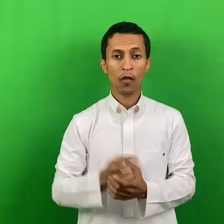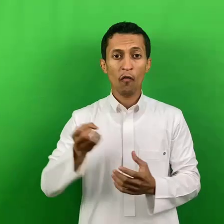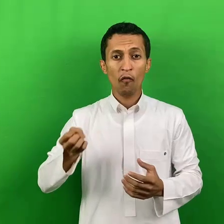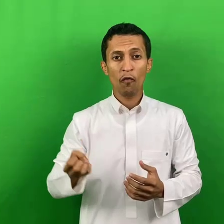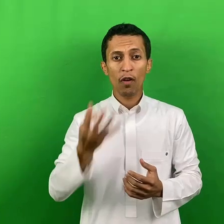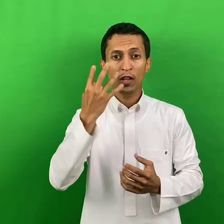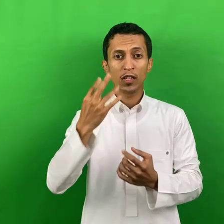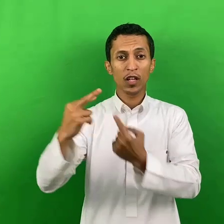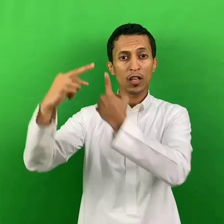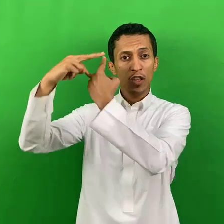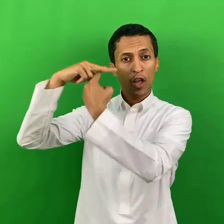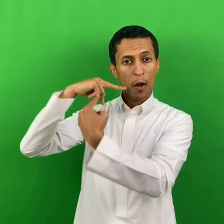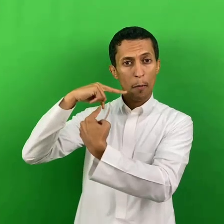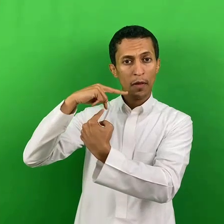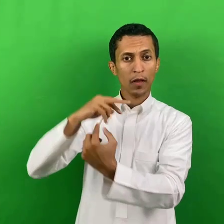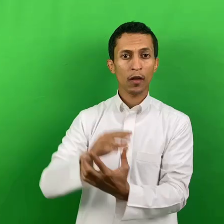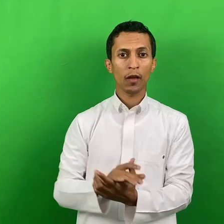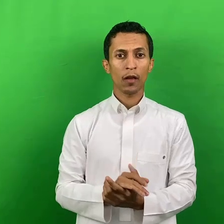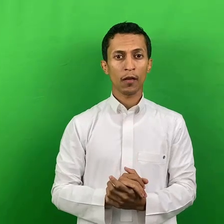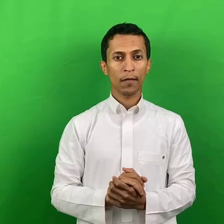فجاءة نقمتك